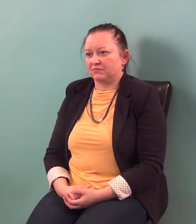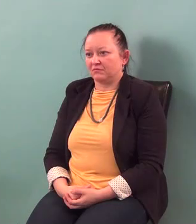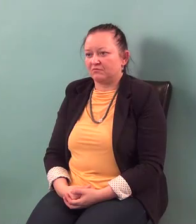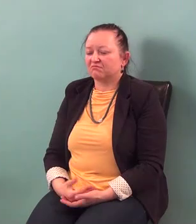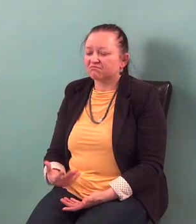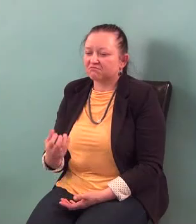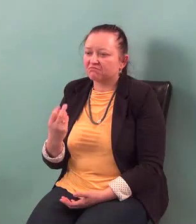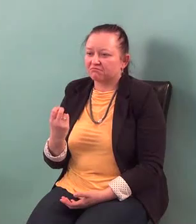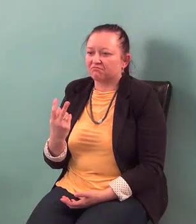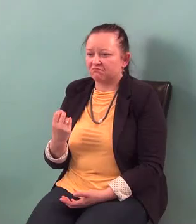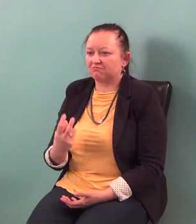Tak, tak, tak, tak.